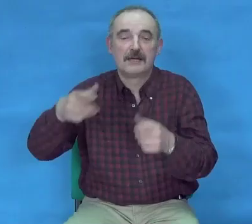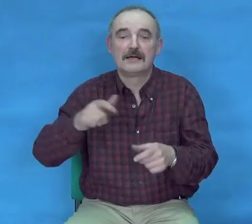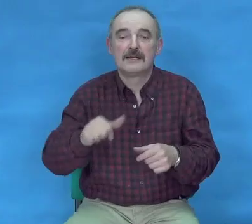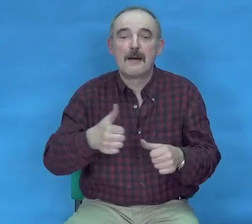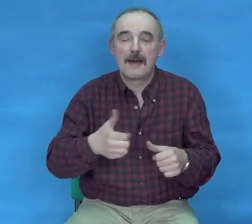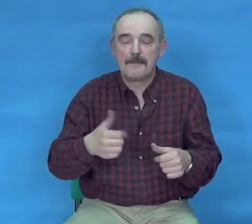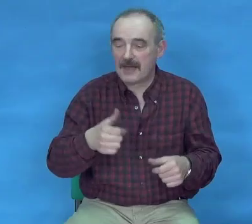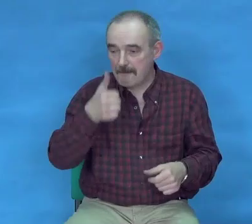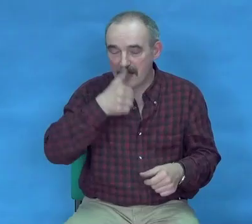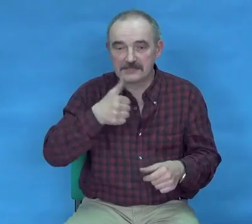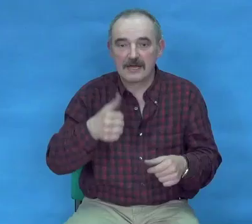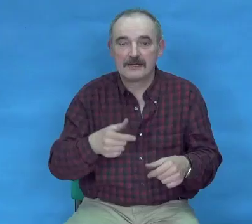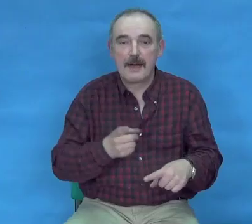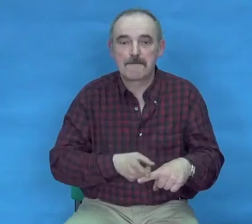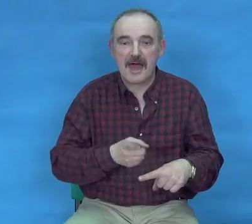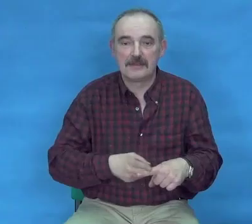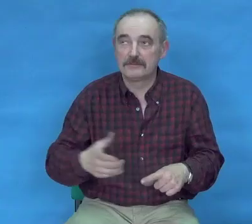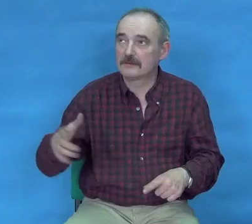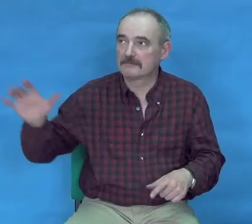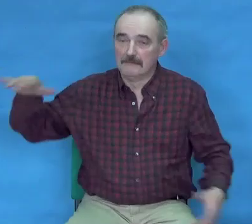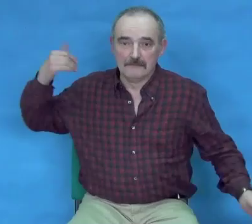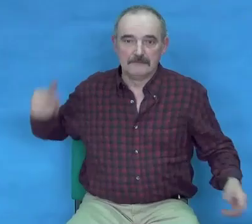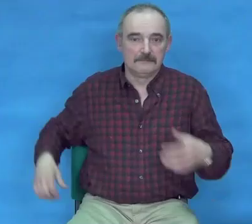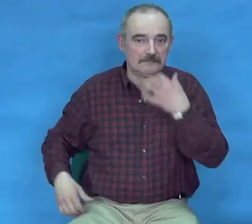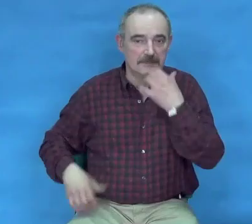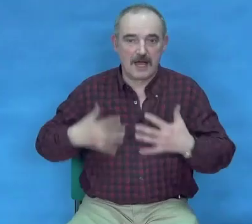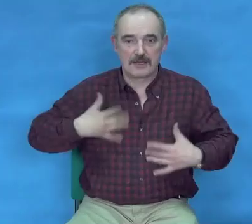Rura jest brązowa, metalowa i bardzo gorąca.